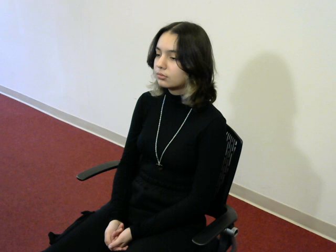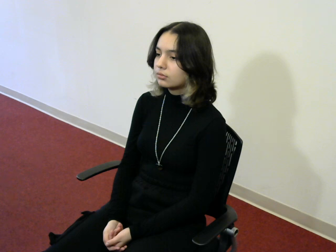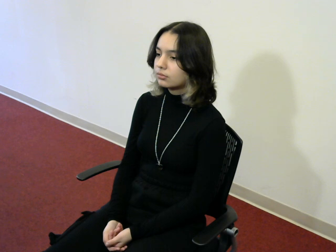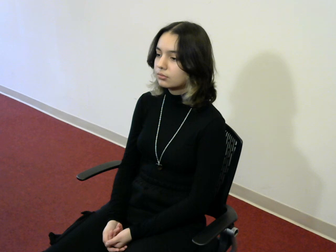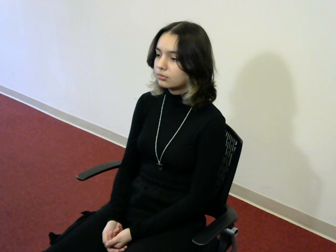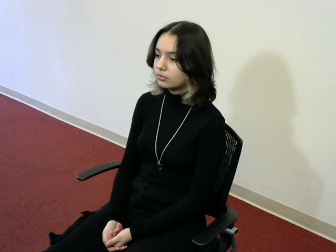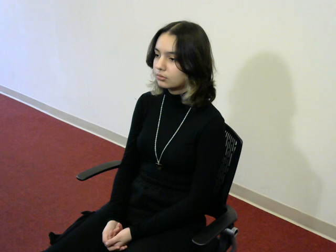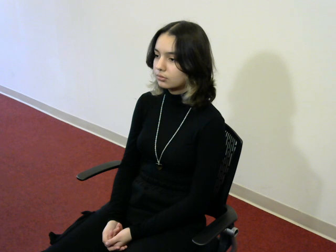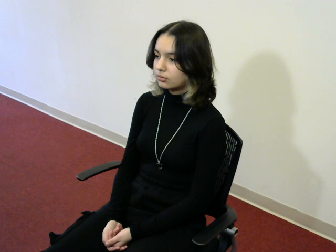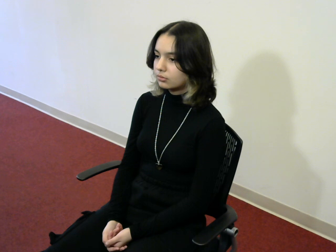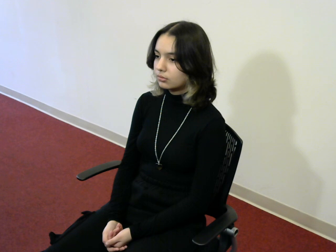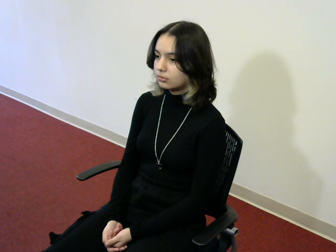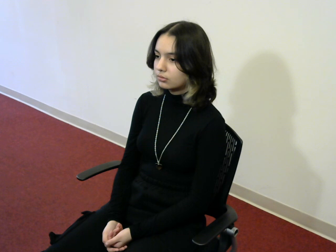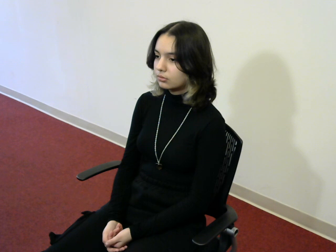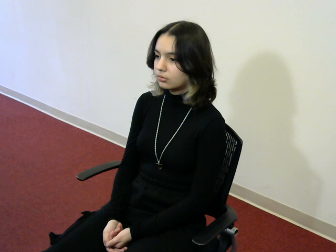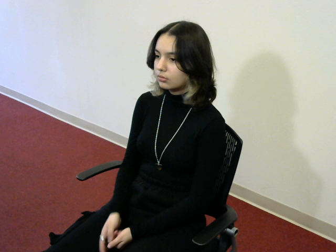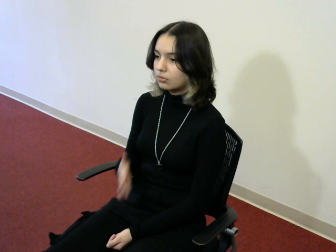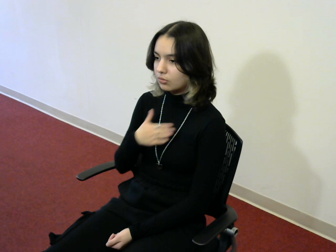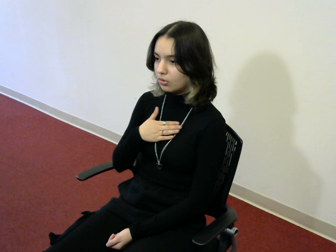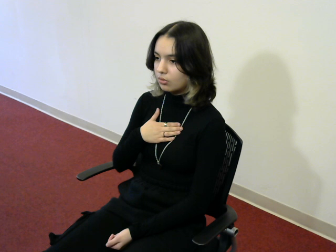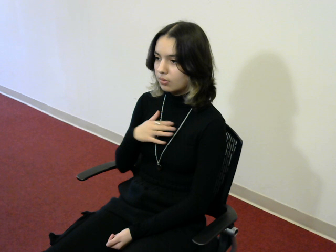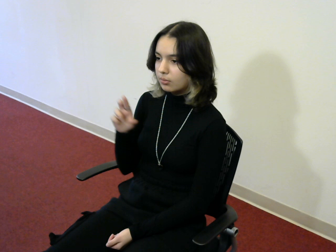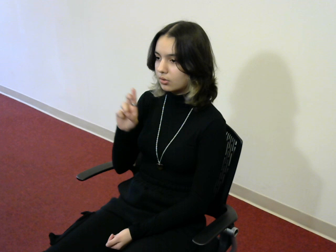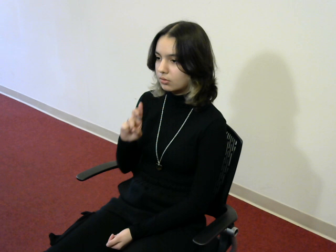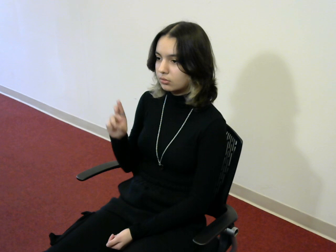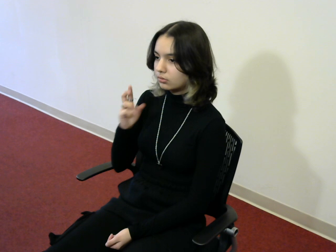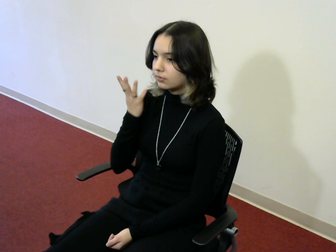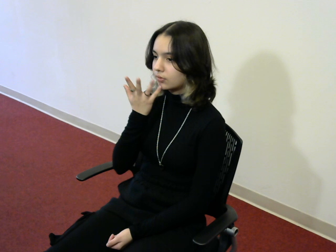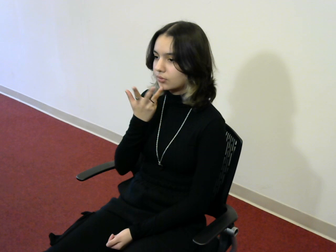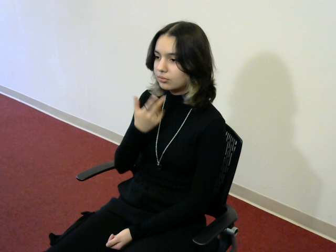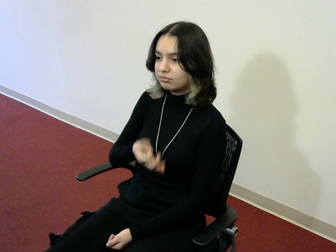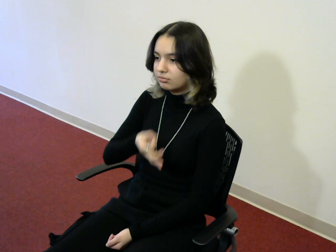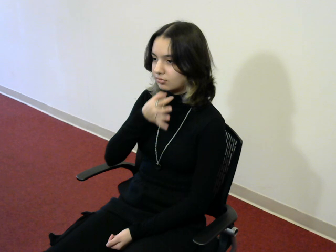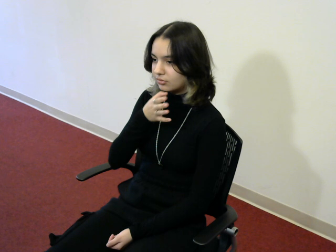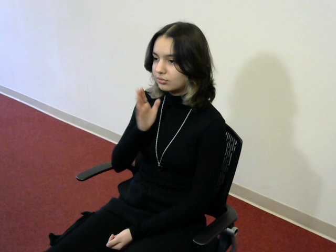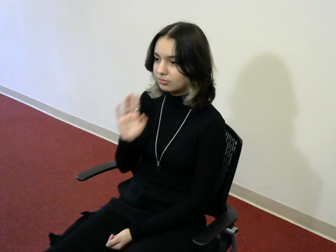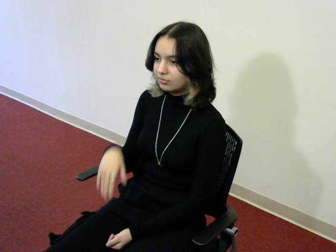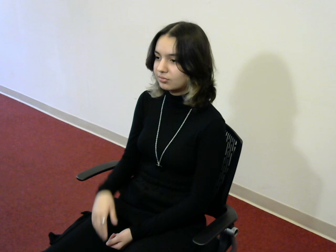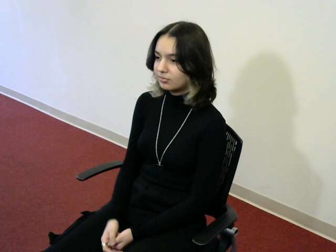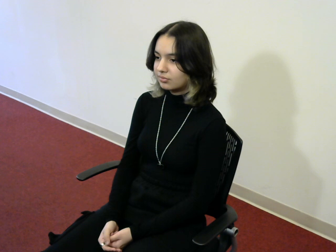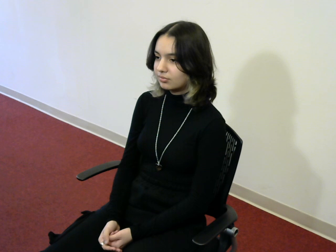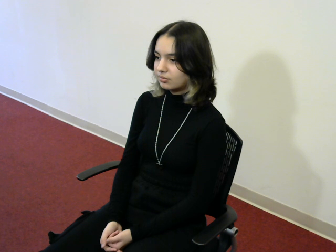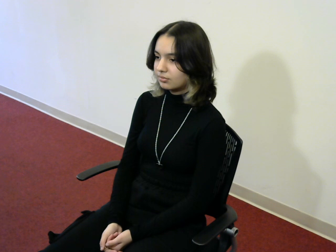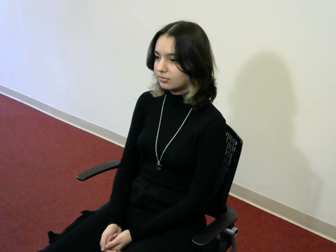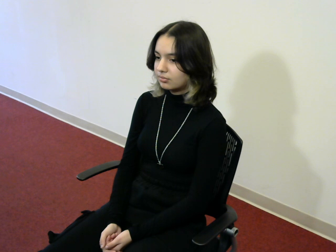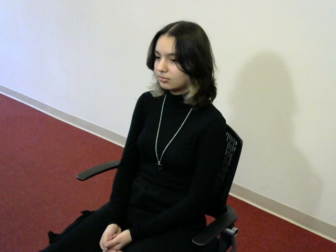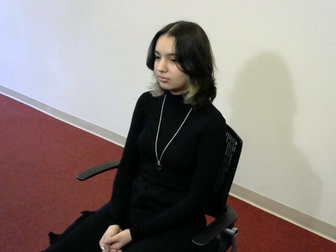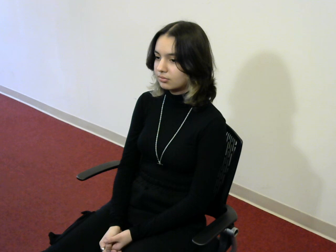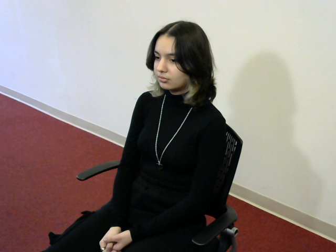Mənim bənövşəyi rəngdən xoşum gəlir